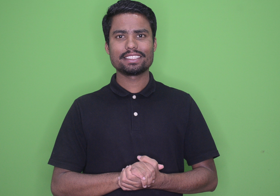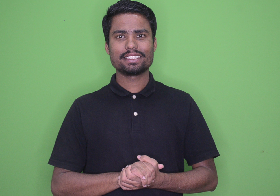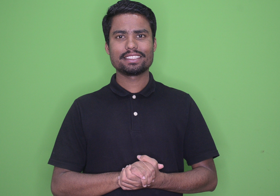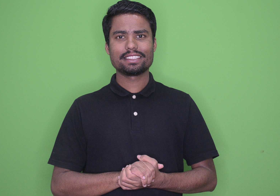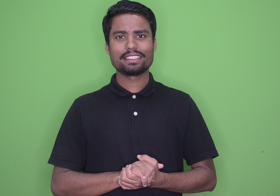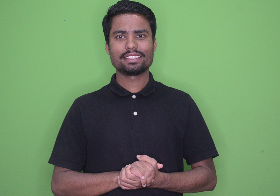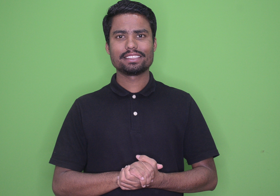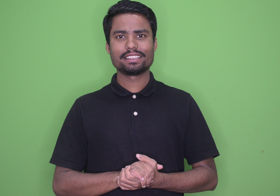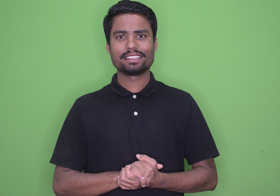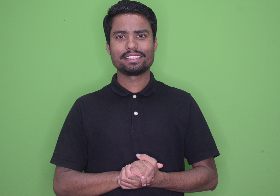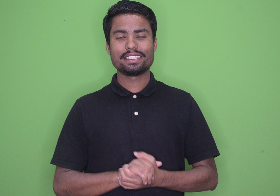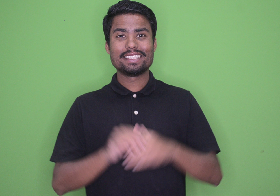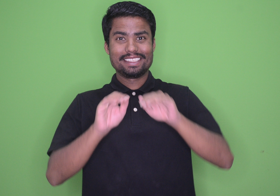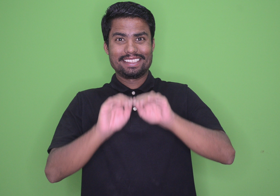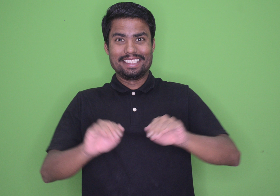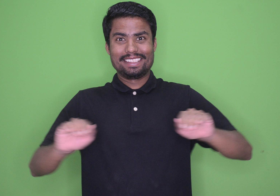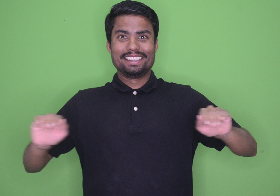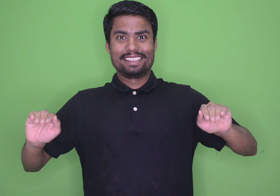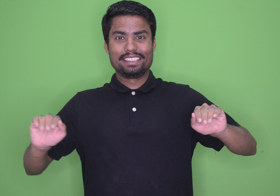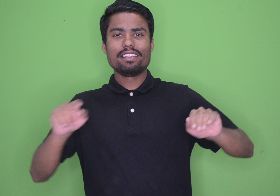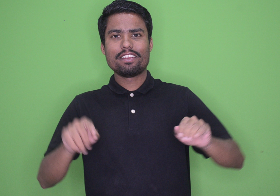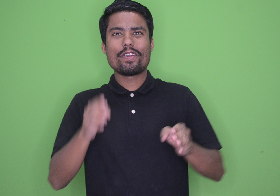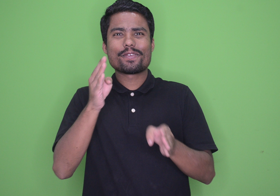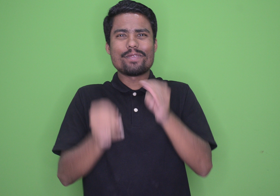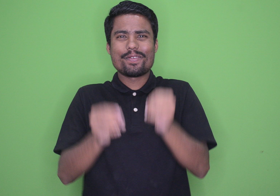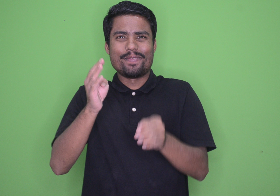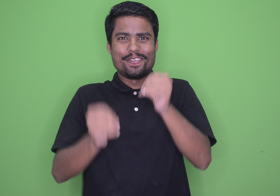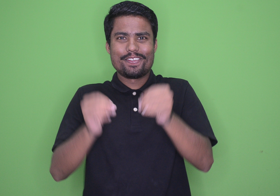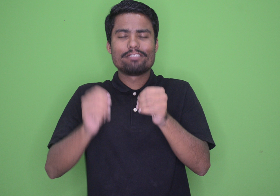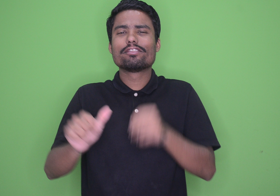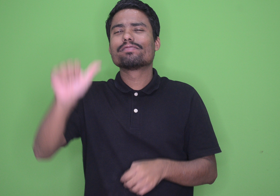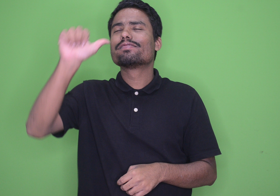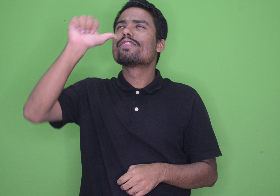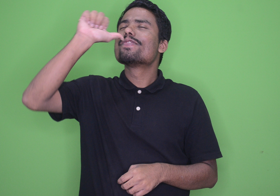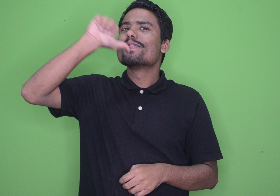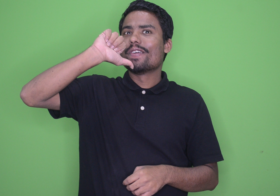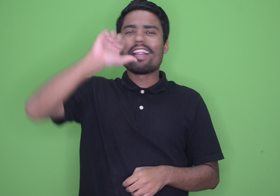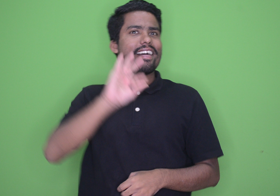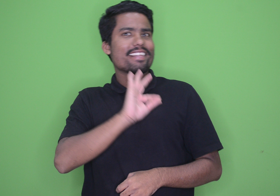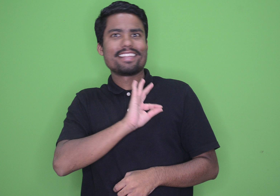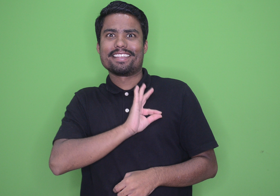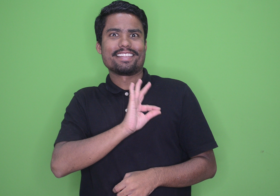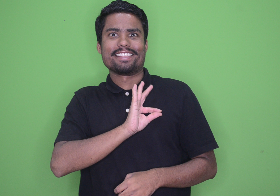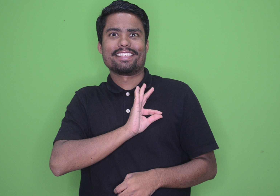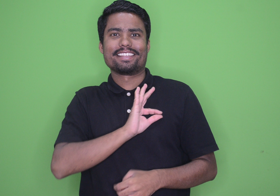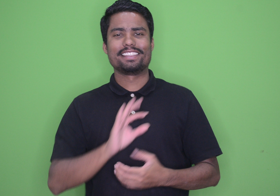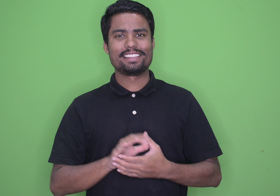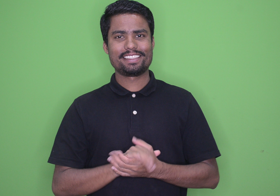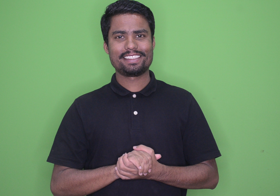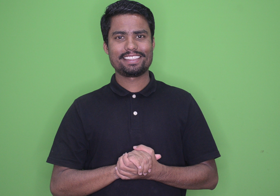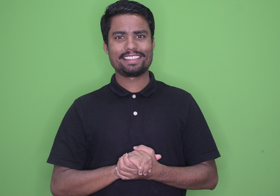children like to drink milk